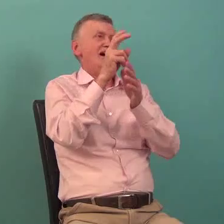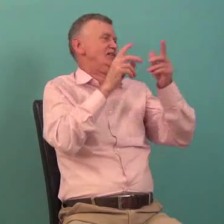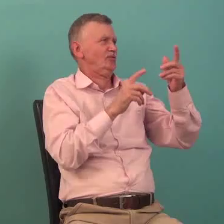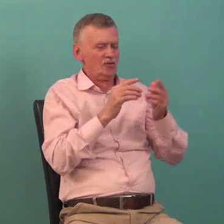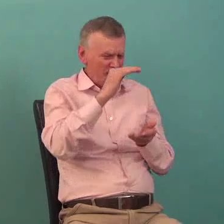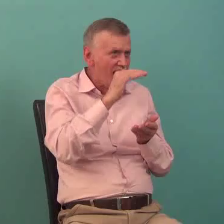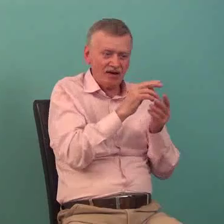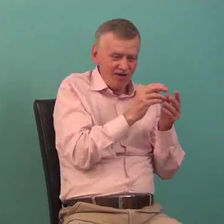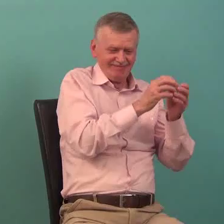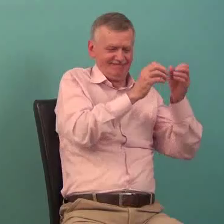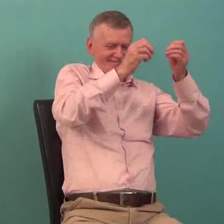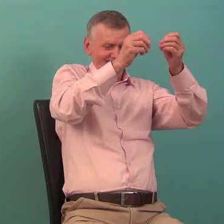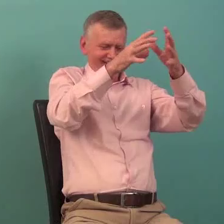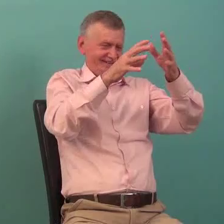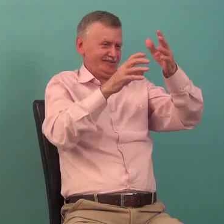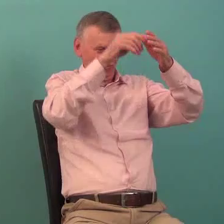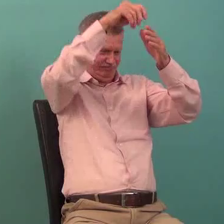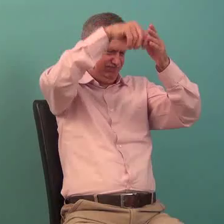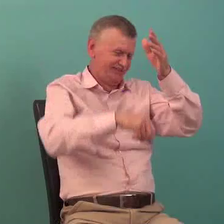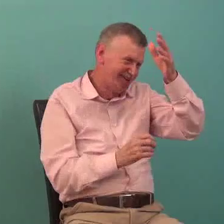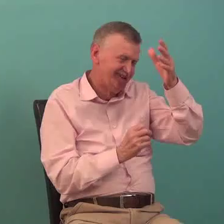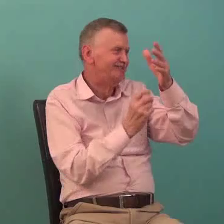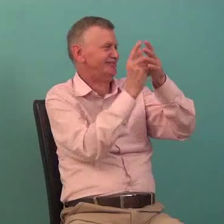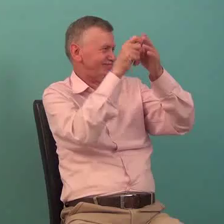Mały wrzuca kulę do rynny.